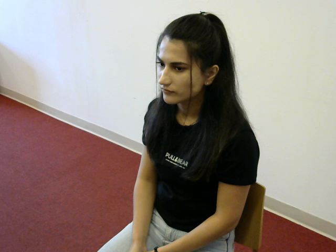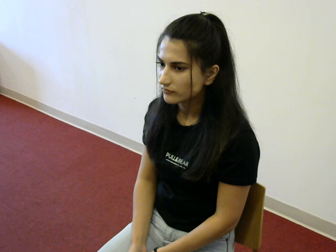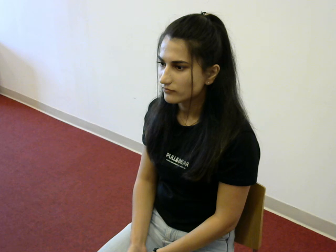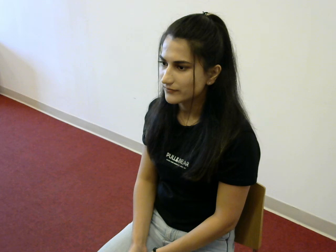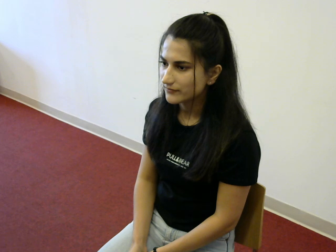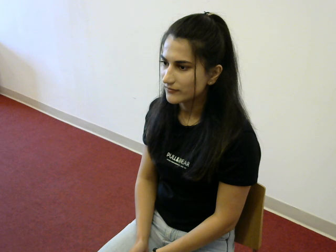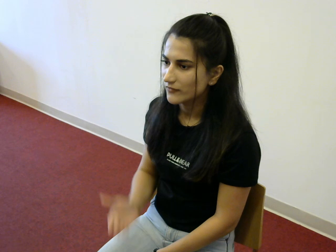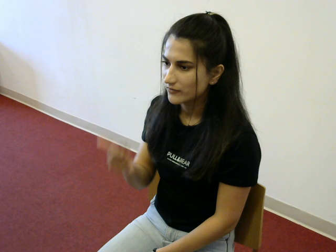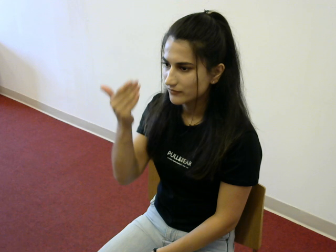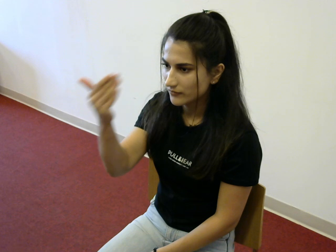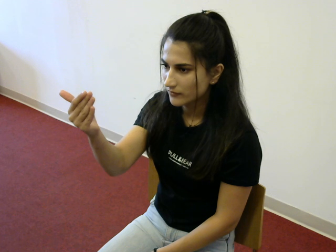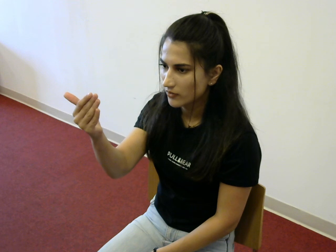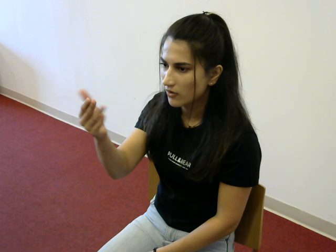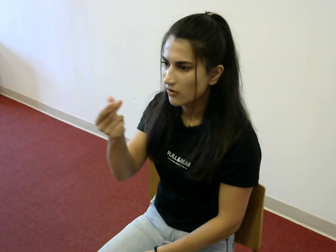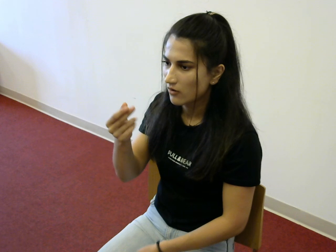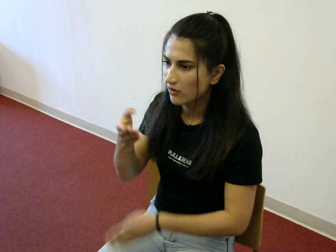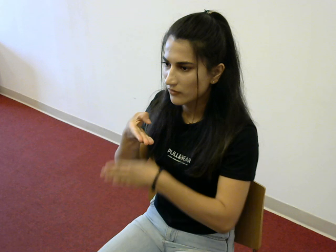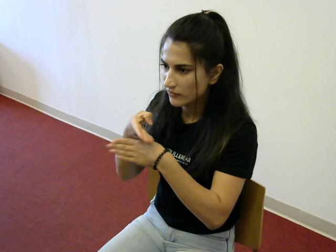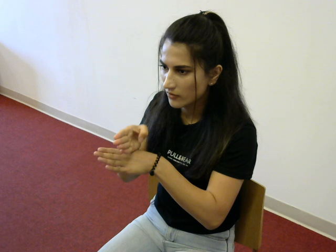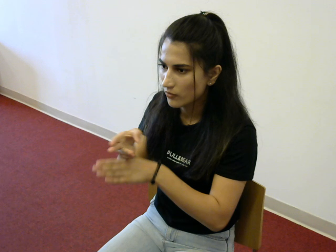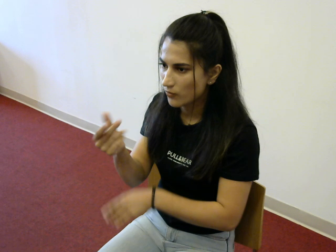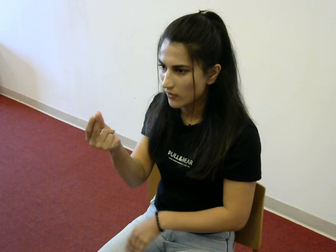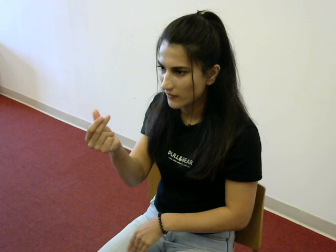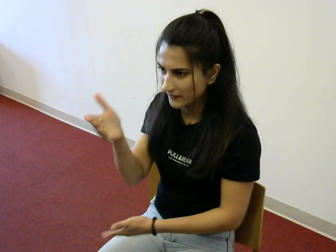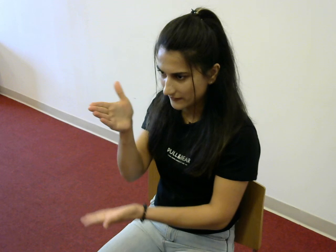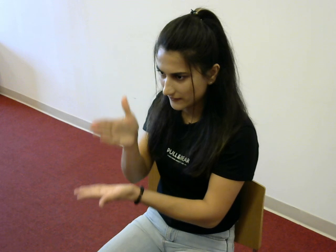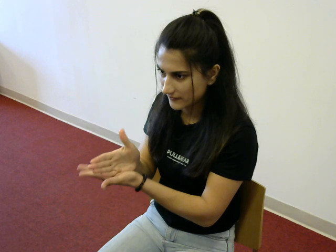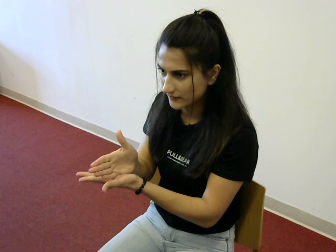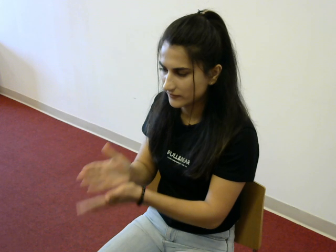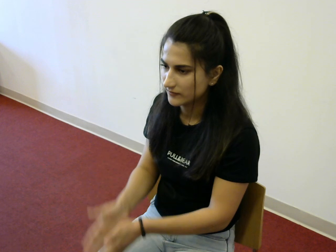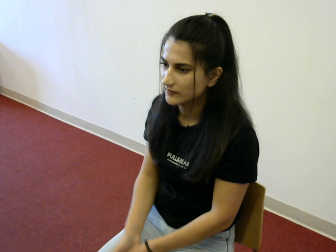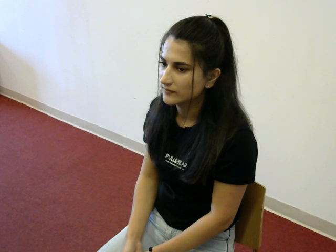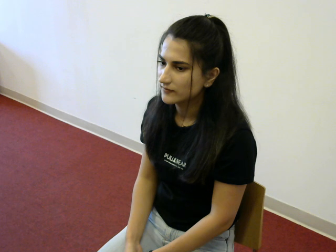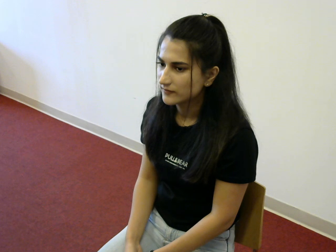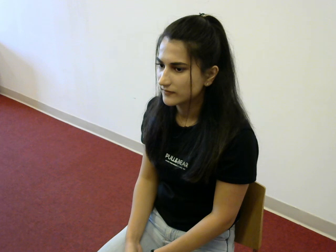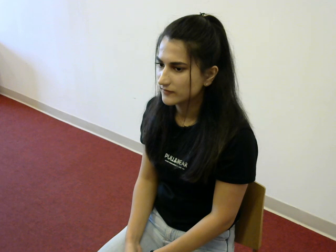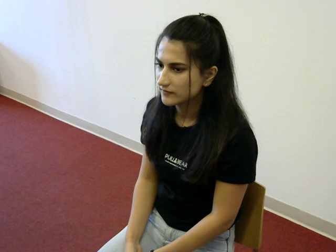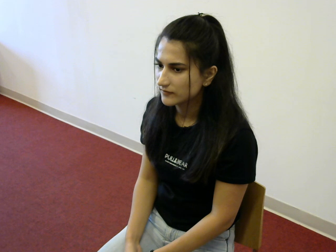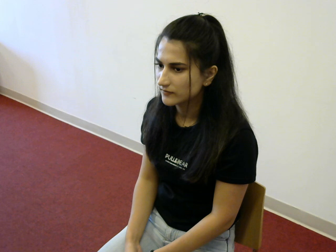Sizdə xırda pul varmı?